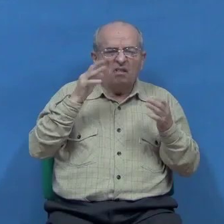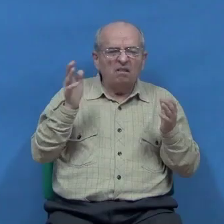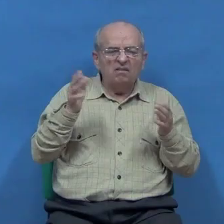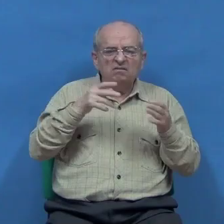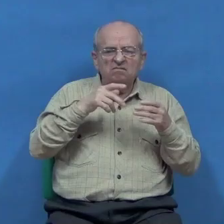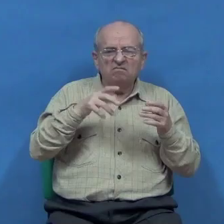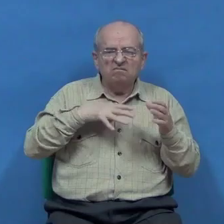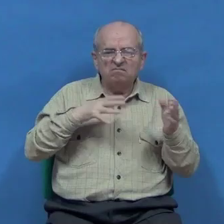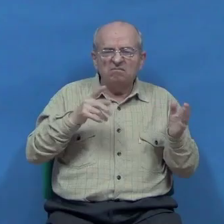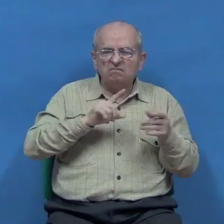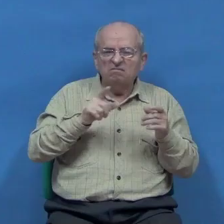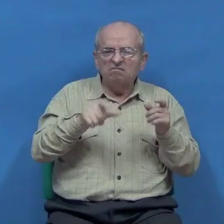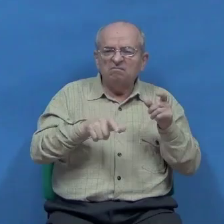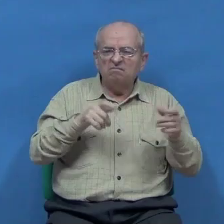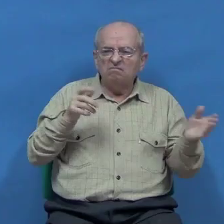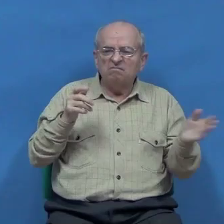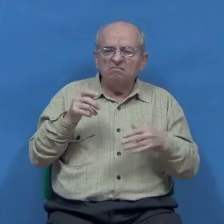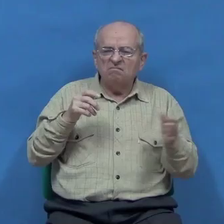Było niebezpiecznie, wszystkich wyganiali.